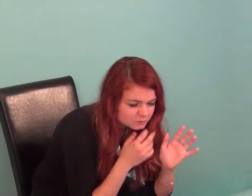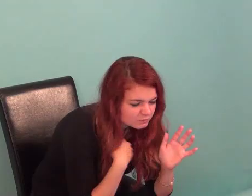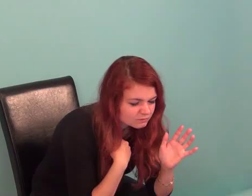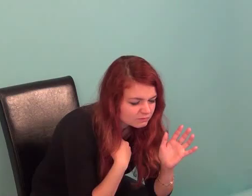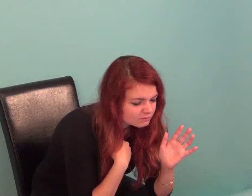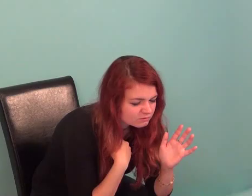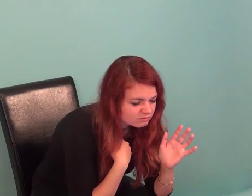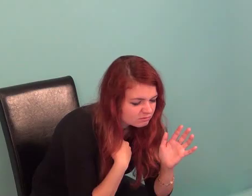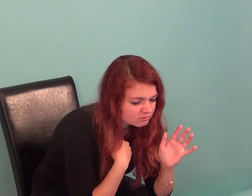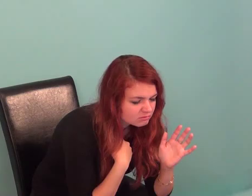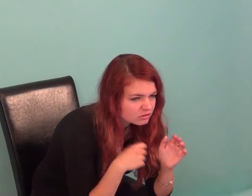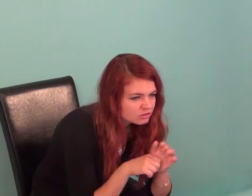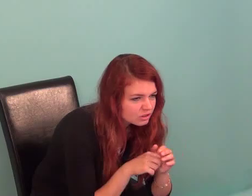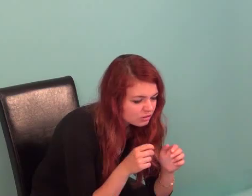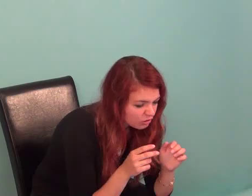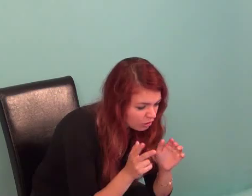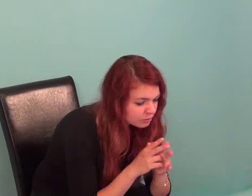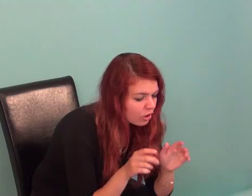Ja do osiemnastej...